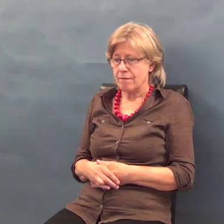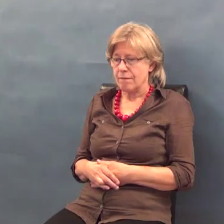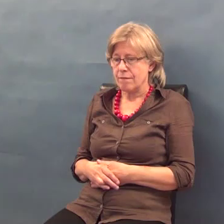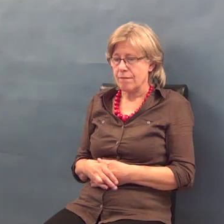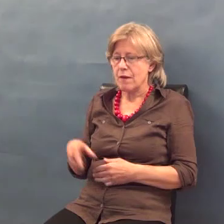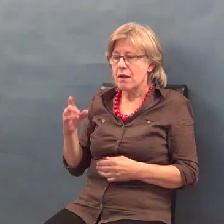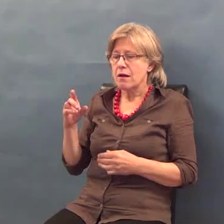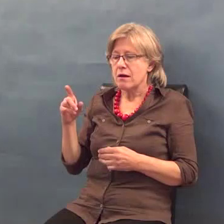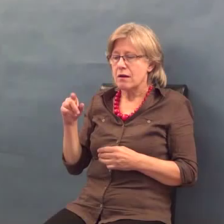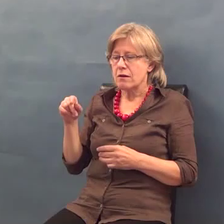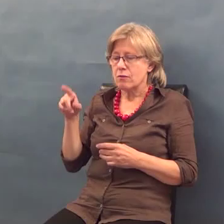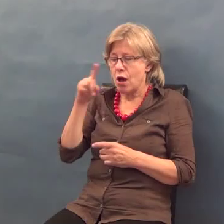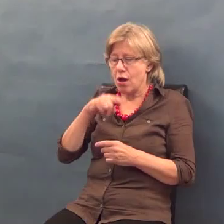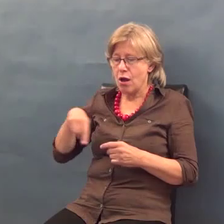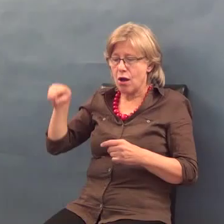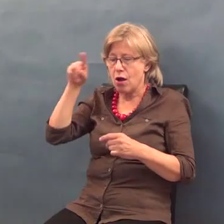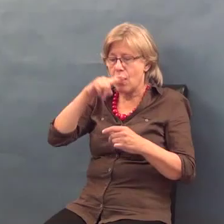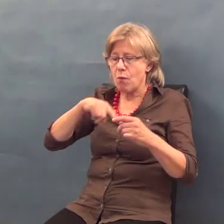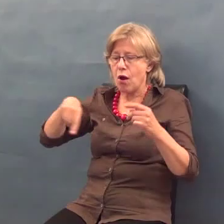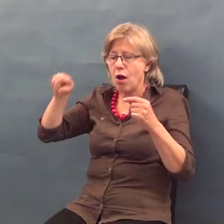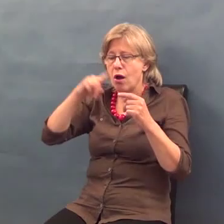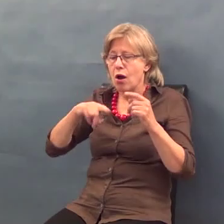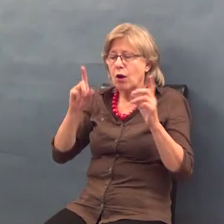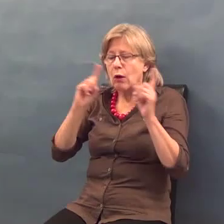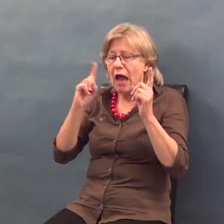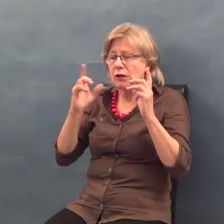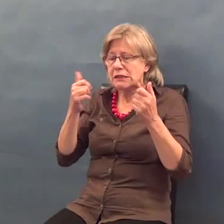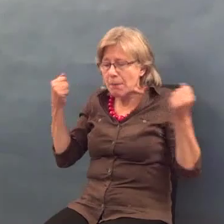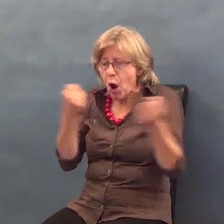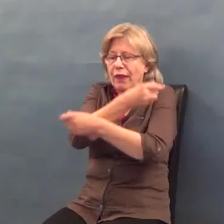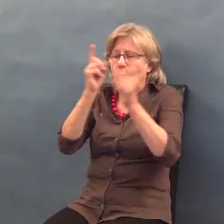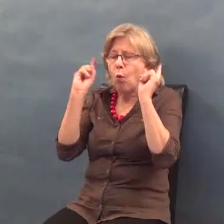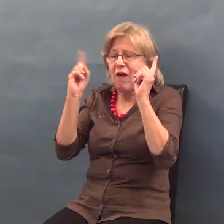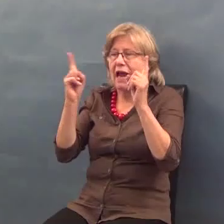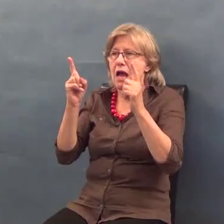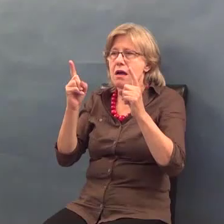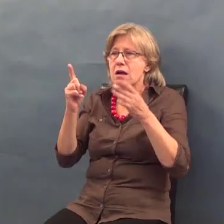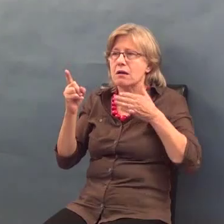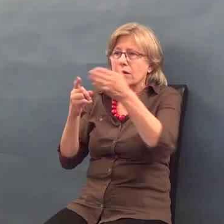Okrągły znak pokazuje, że trzeba uważać na samochód, aby uniknąć wypadku.